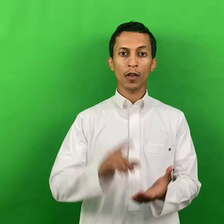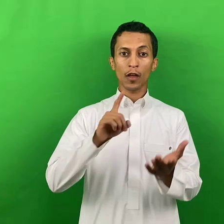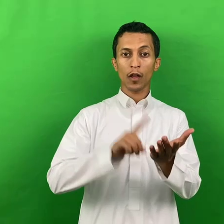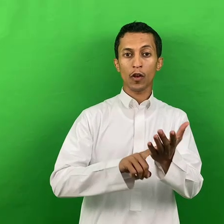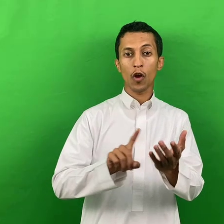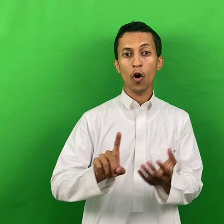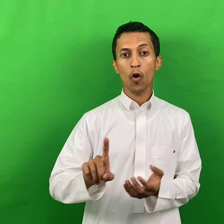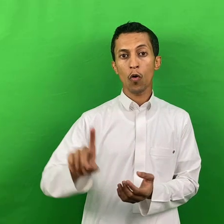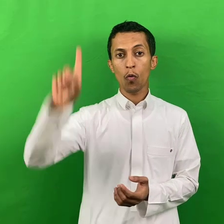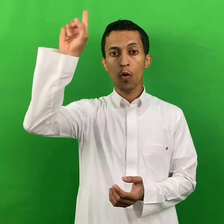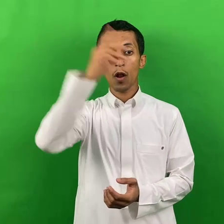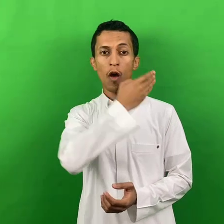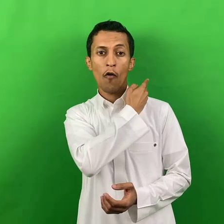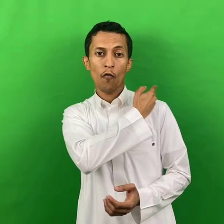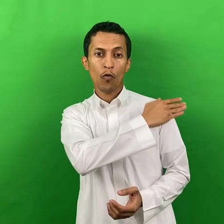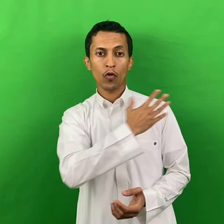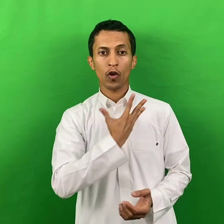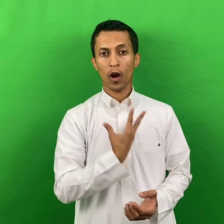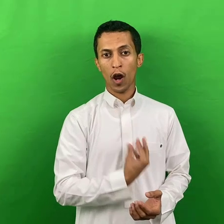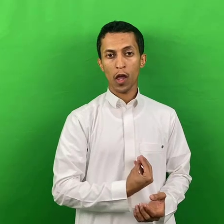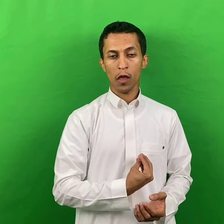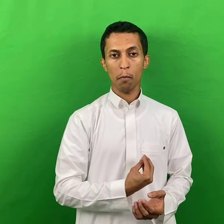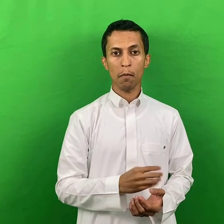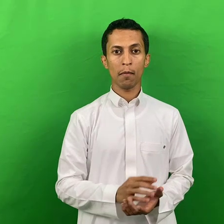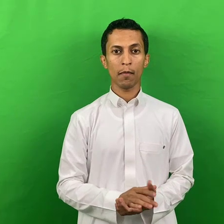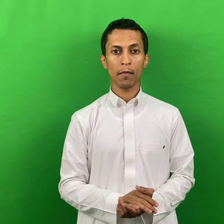إنه هو الغفور الرحيم